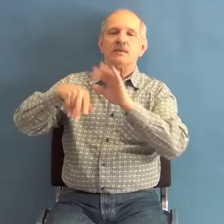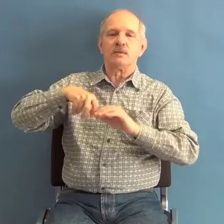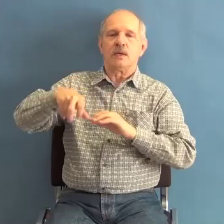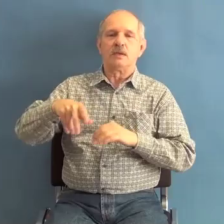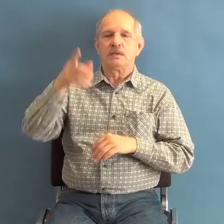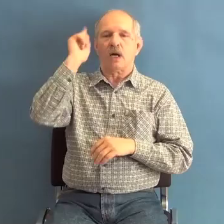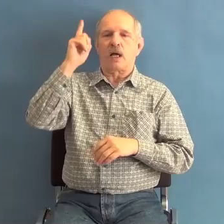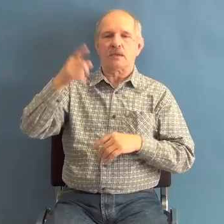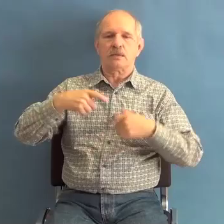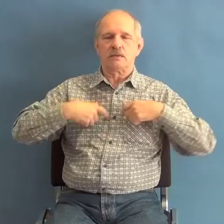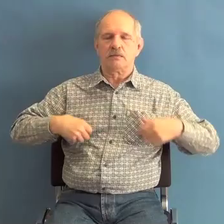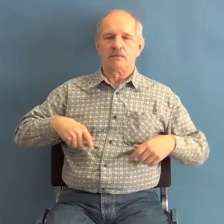Zakaz wyjścia w strojach kąpielowych.